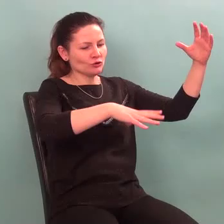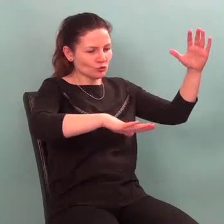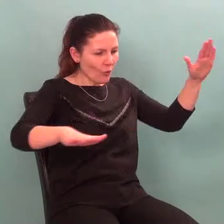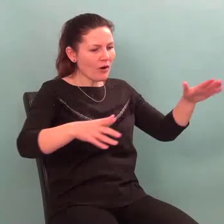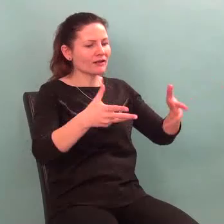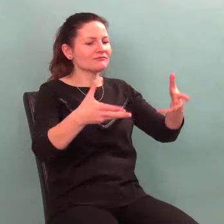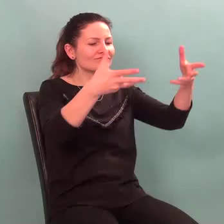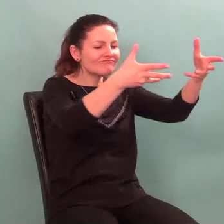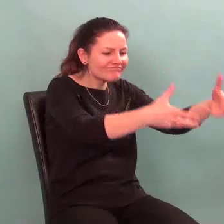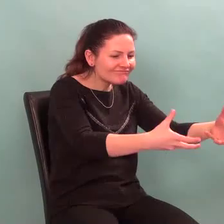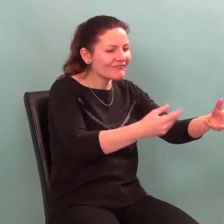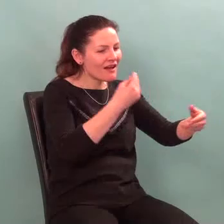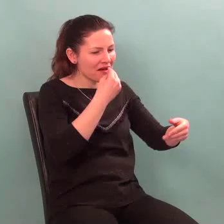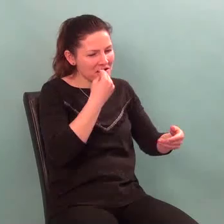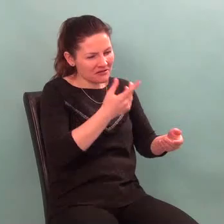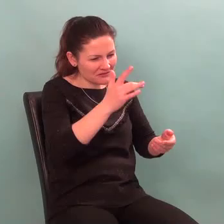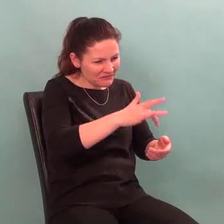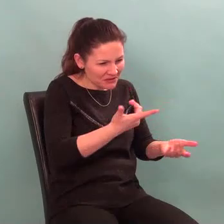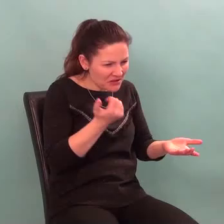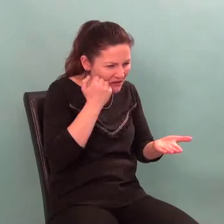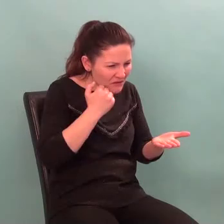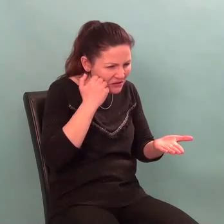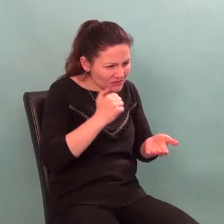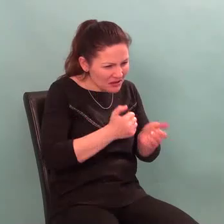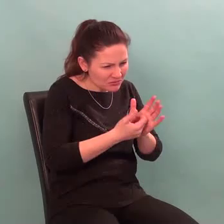Stawia na stole miskę z jedzeniem, owocami albo ciastem.